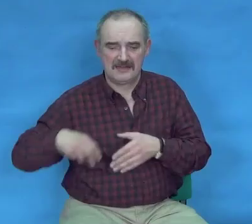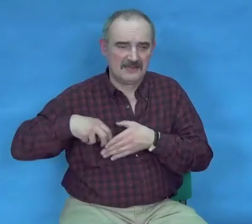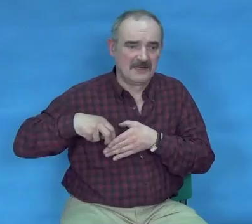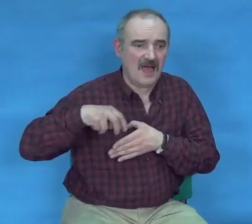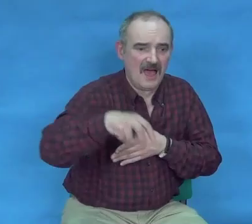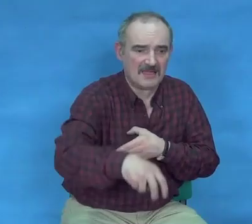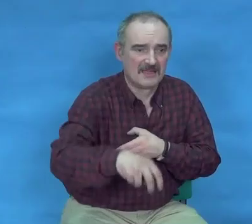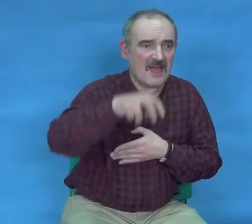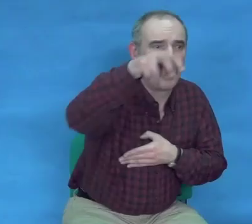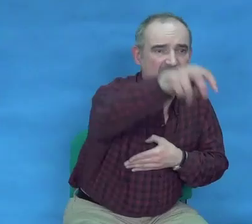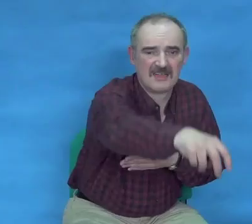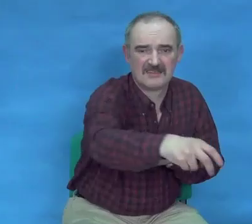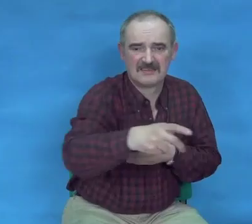Trzeba przechodzić podwójne pasy.